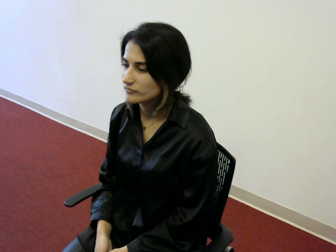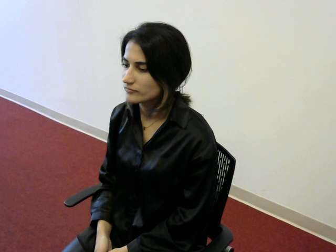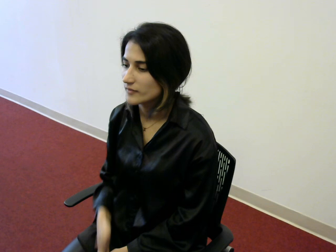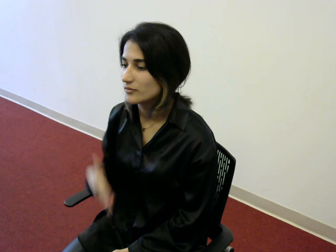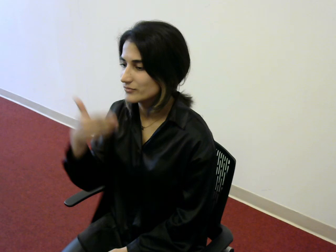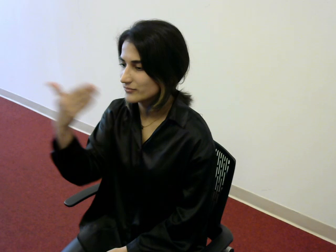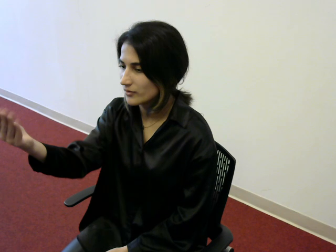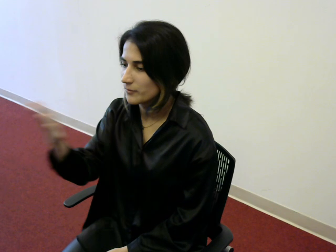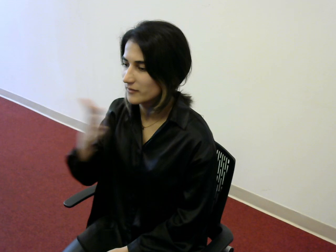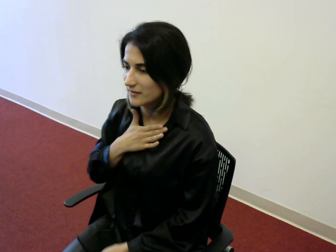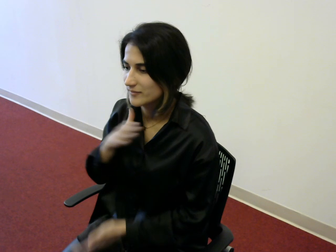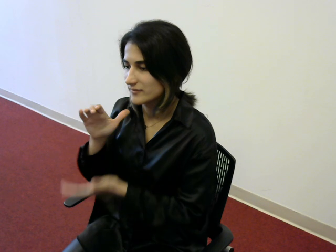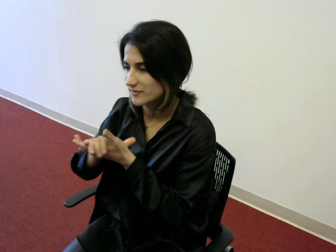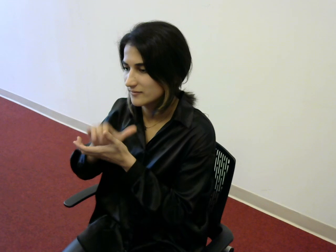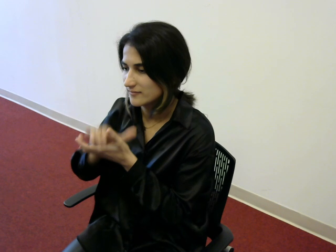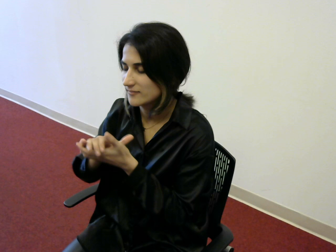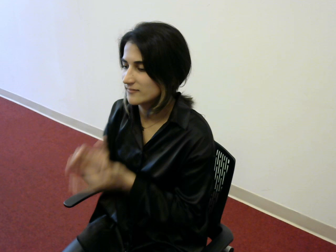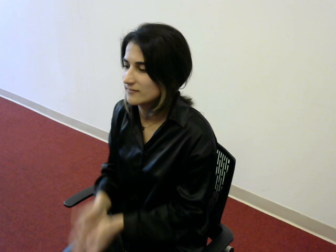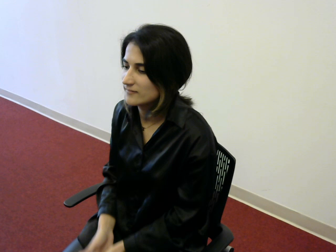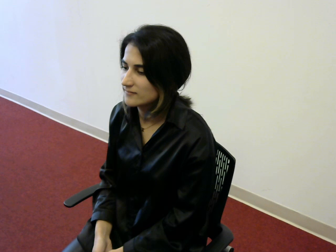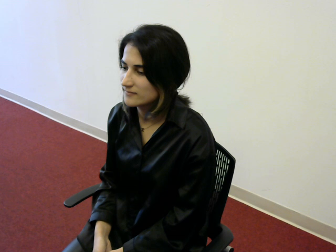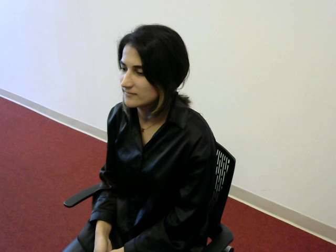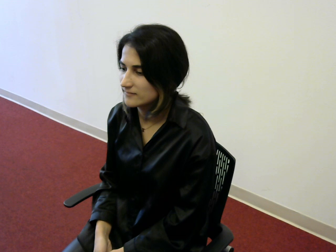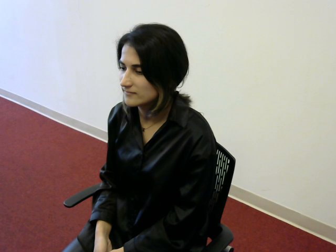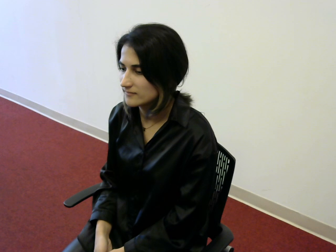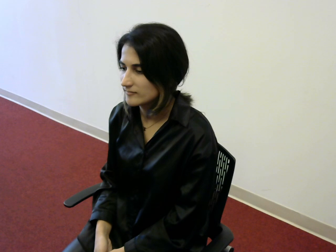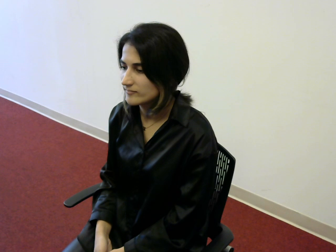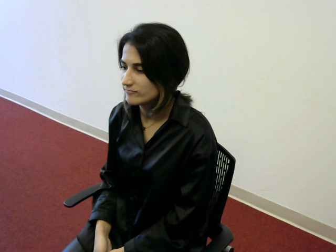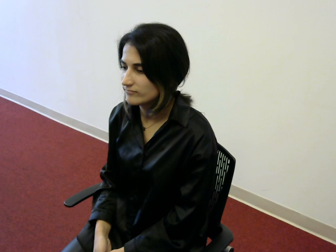Siz mənə tanış gəlirsiniz